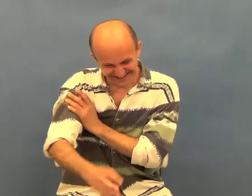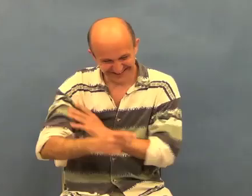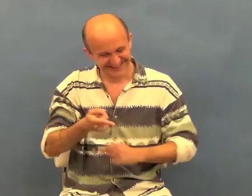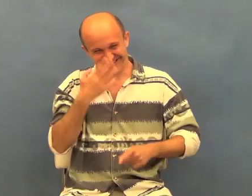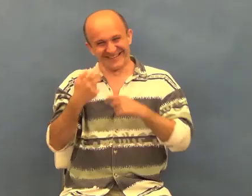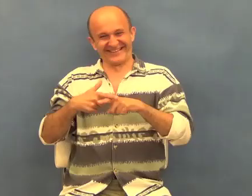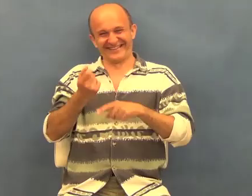To wygląda na kawał.